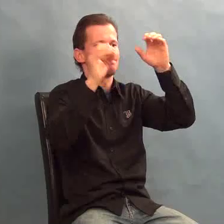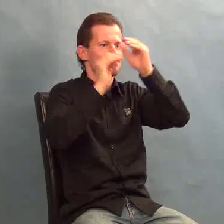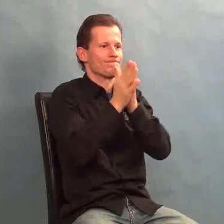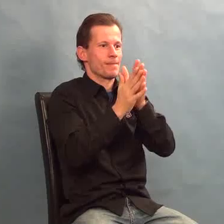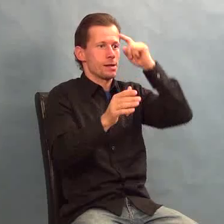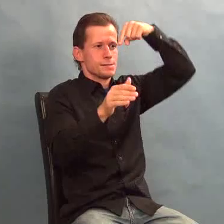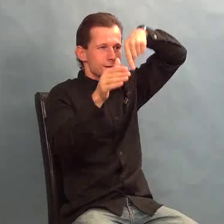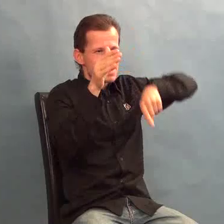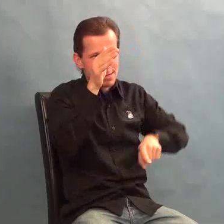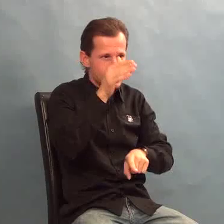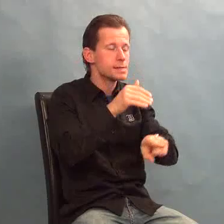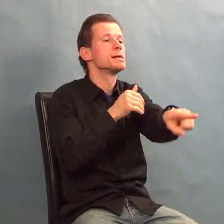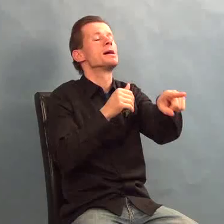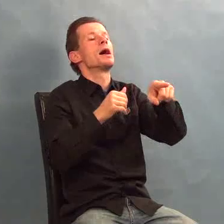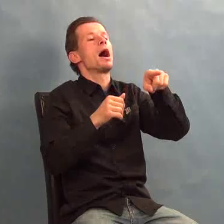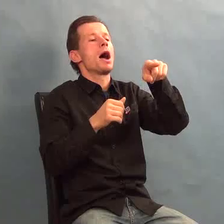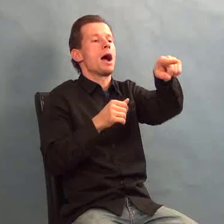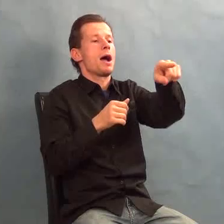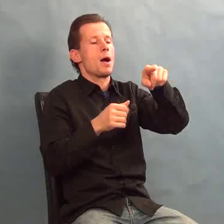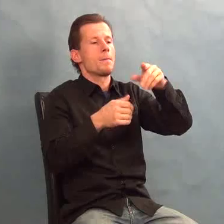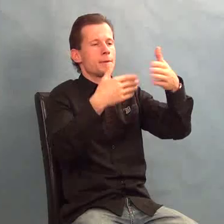Kot wyszedł z budynku i doszedł do bramy.